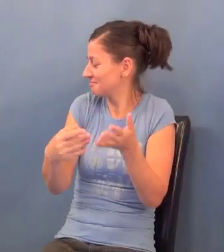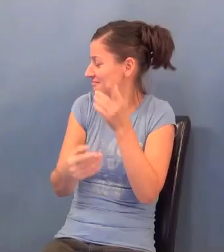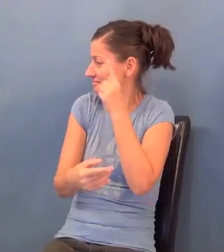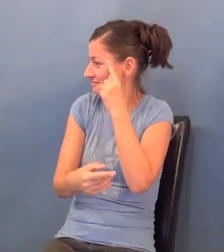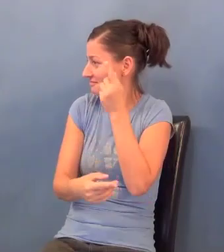Tak myślę?